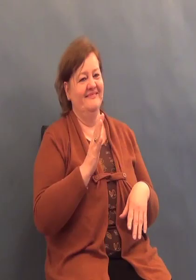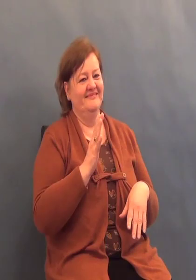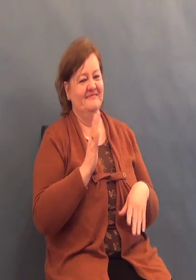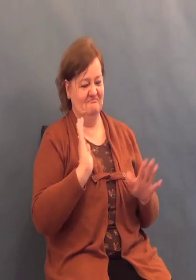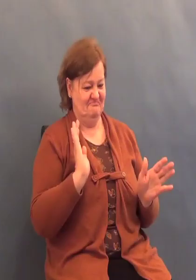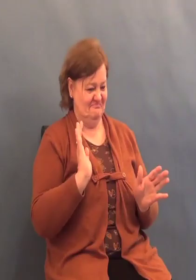I już.